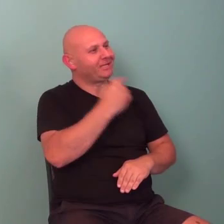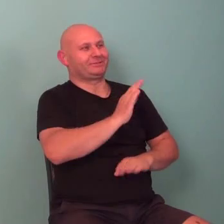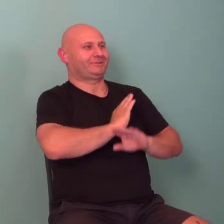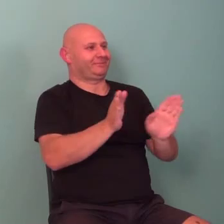Koniec.